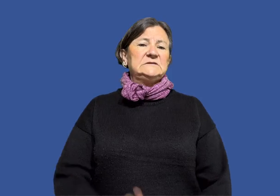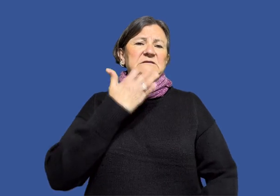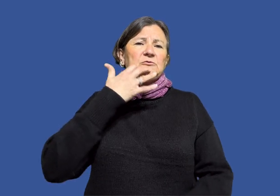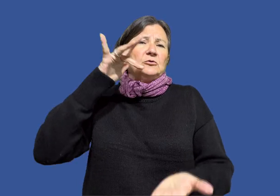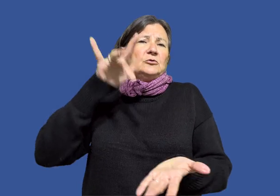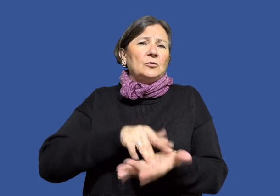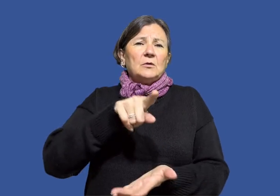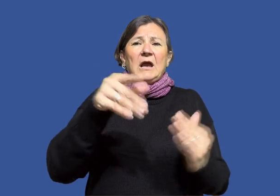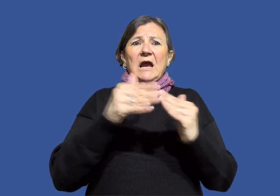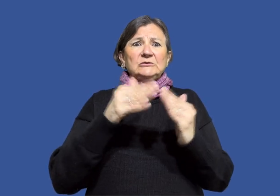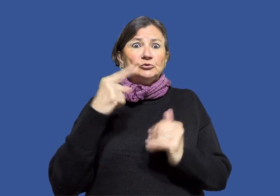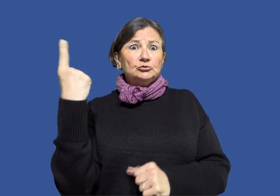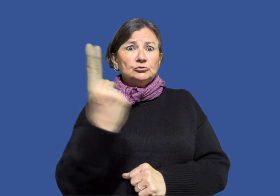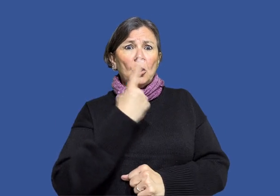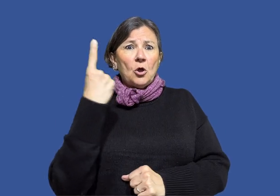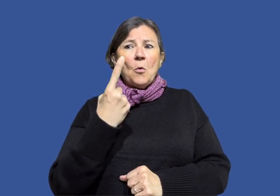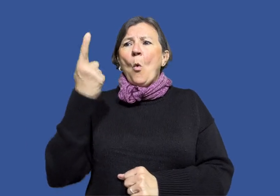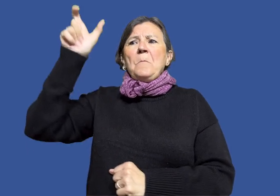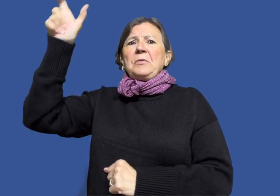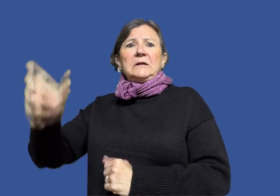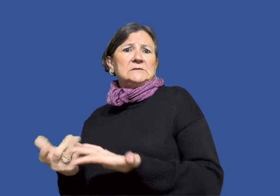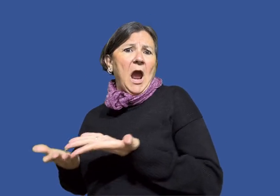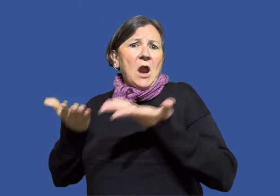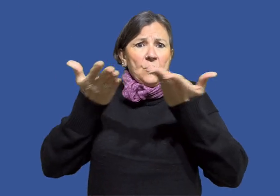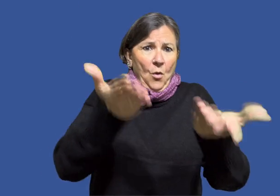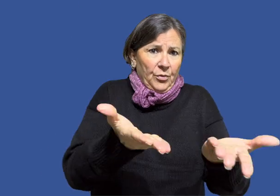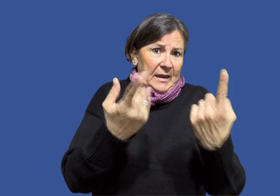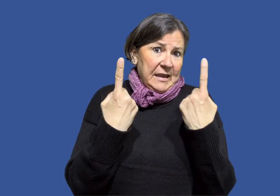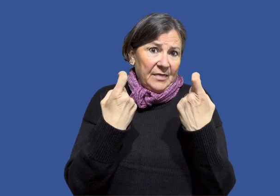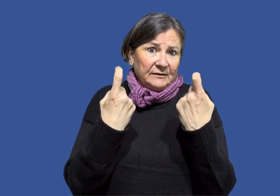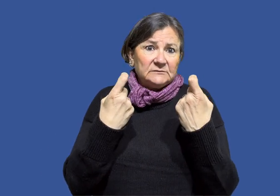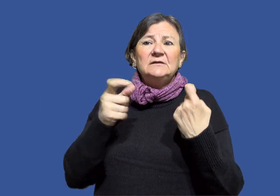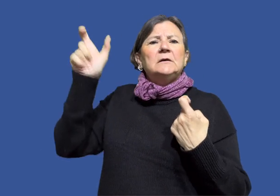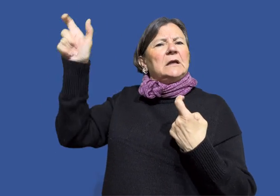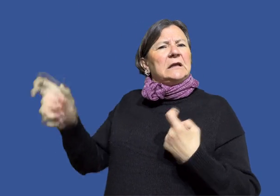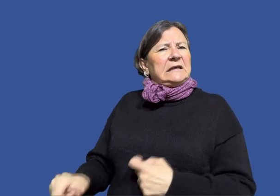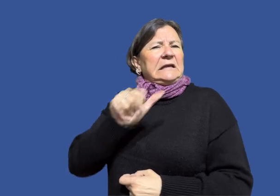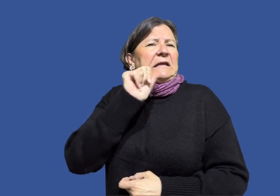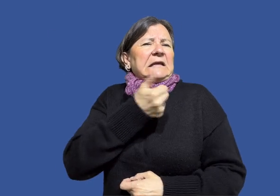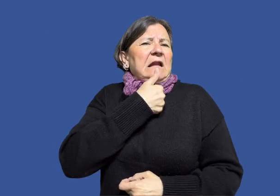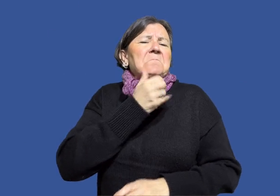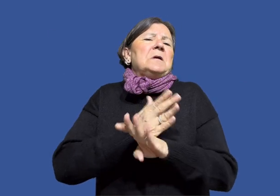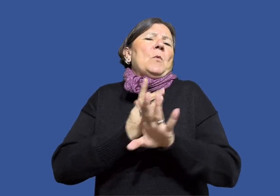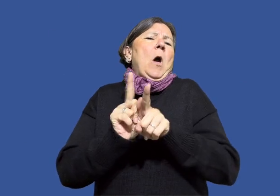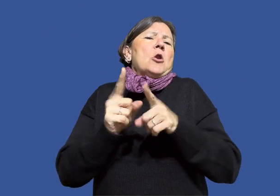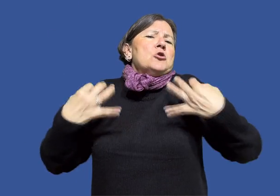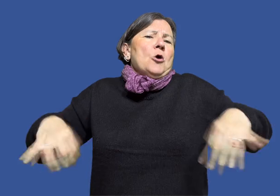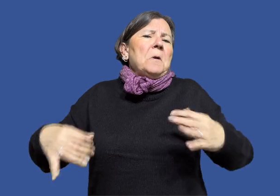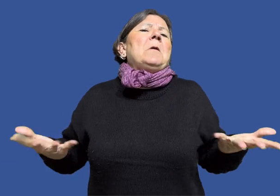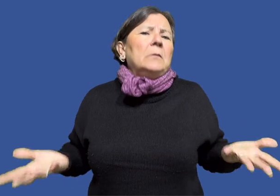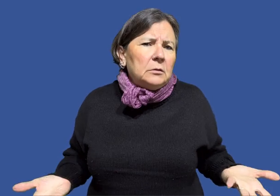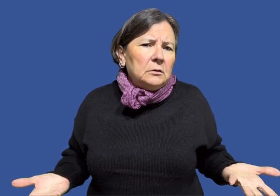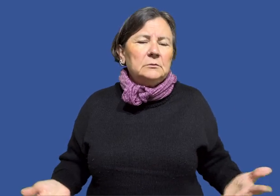Si vius sol, qui t'ajuda normalment quan ho necessites?